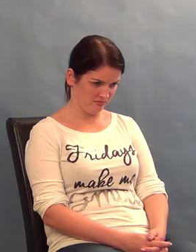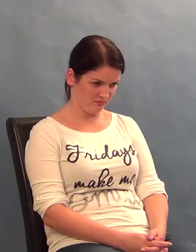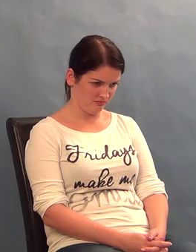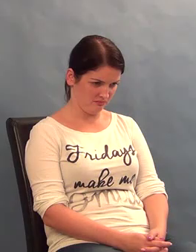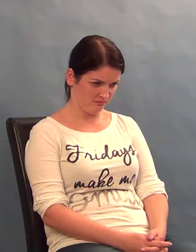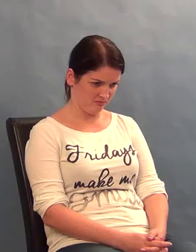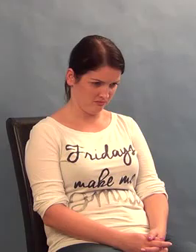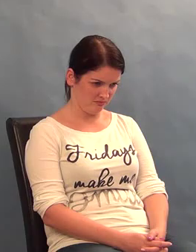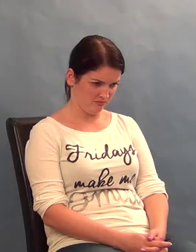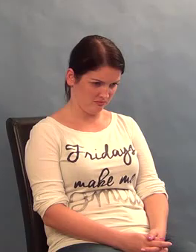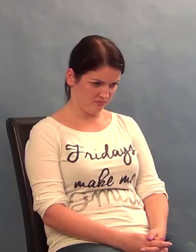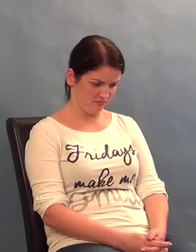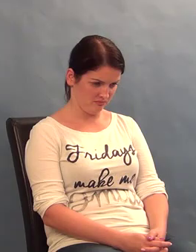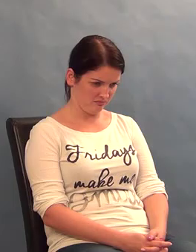Deskorolka.